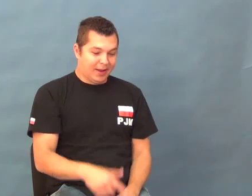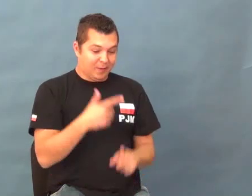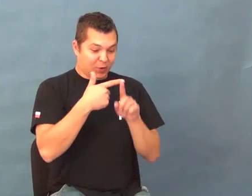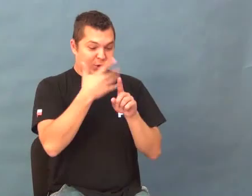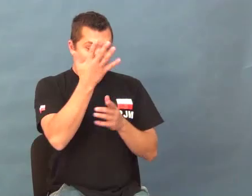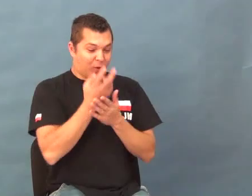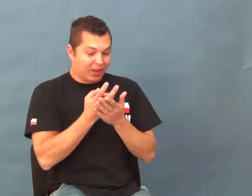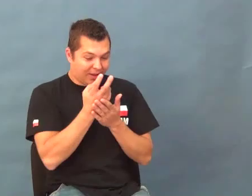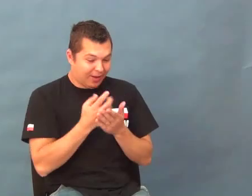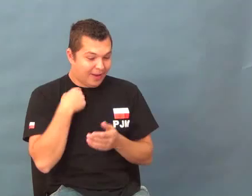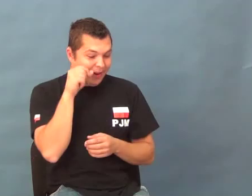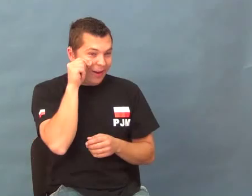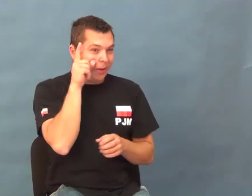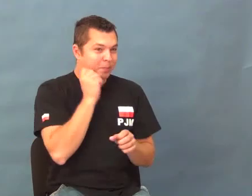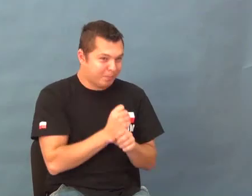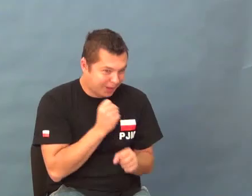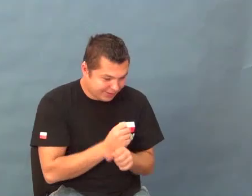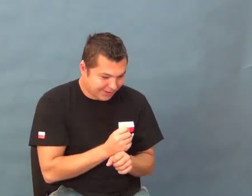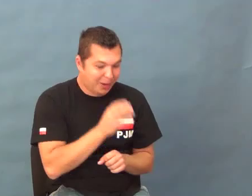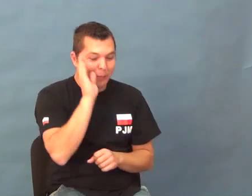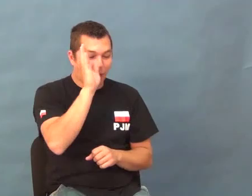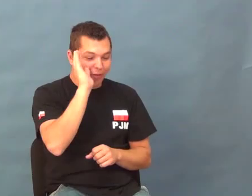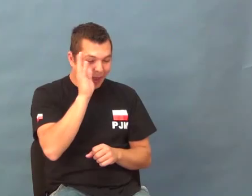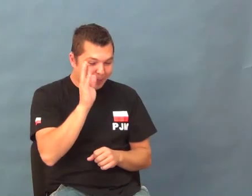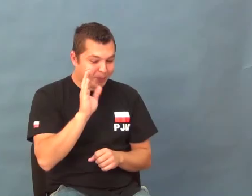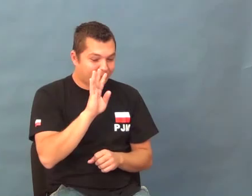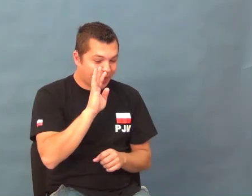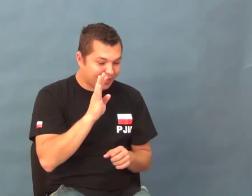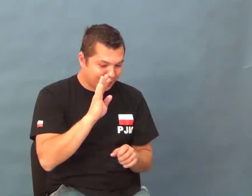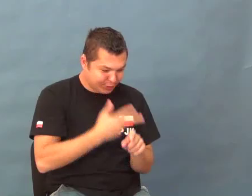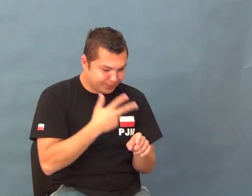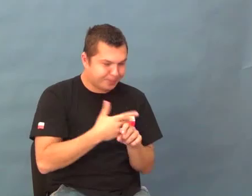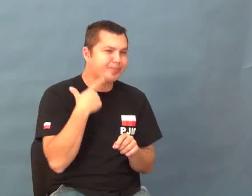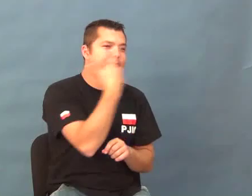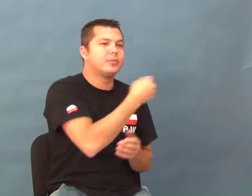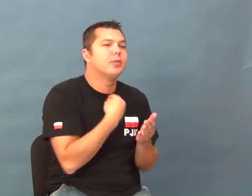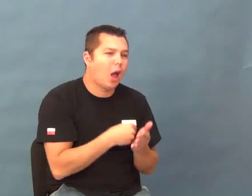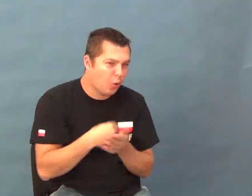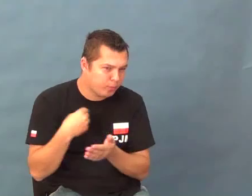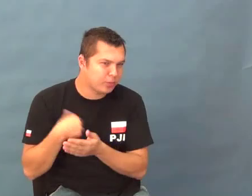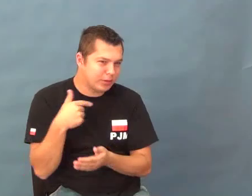Dwudziestego piątego lutego rano pracuję, a potem o piątej trzydzieści idę na zakupy.